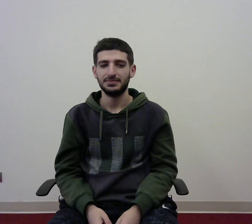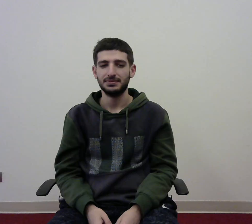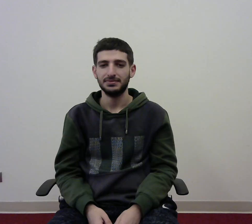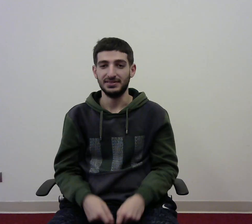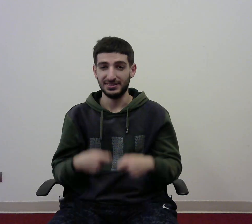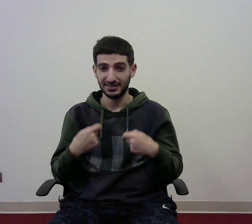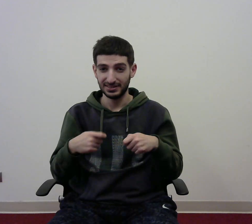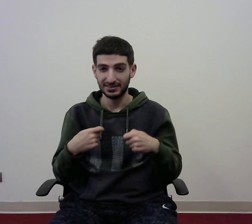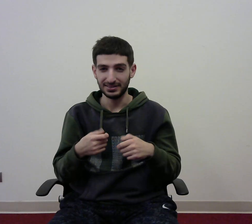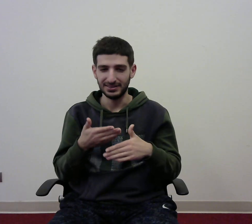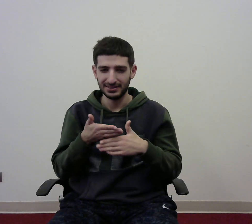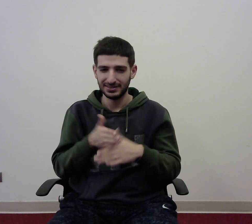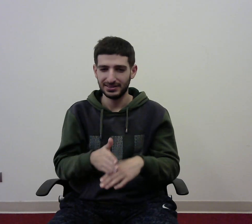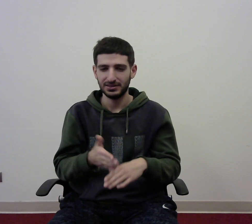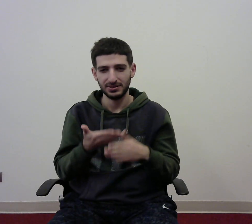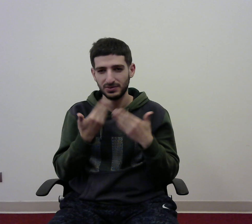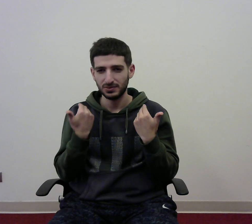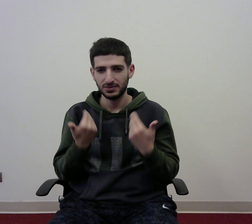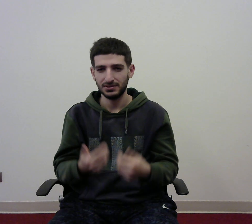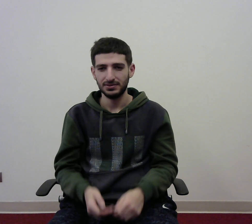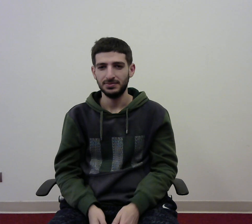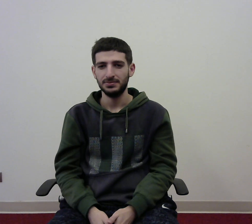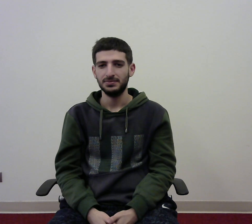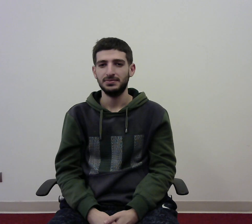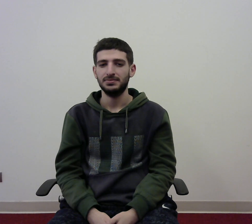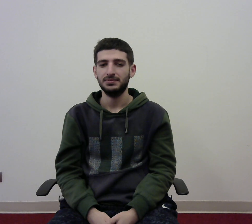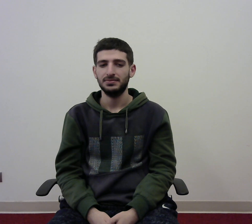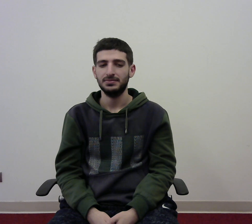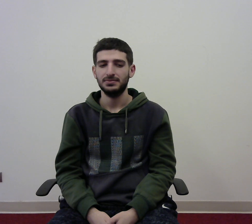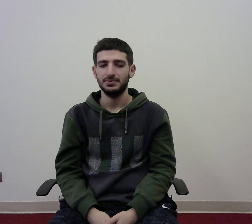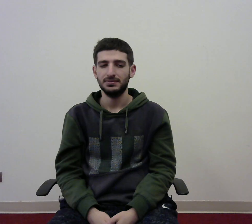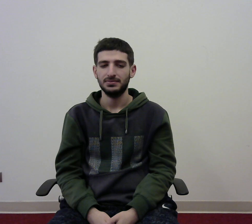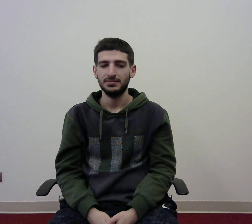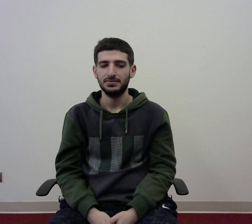Satıcının xırdası yox idi